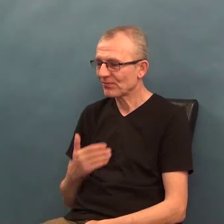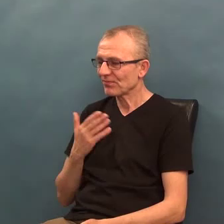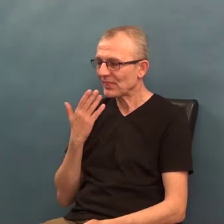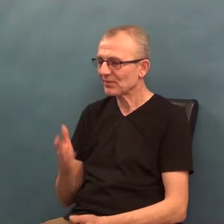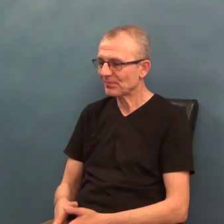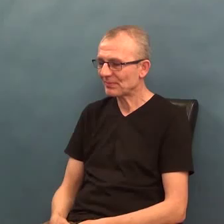Ja wiem.